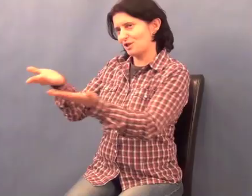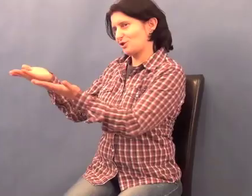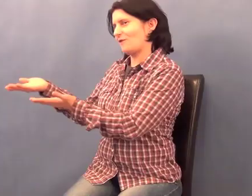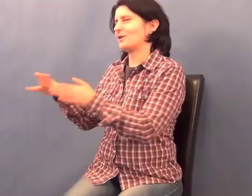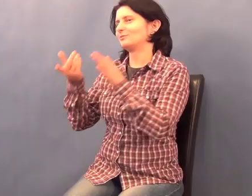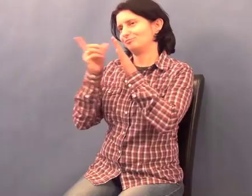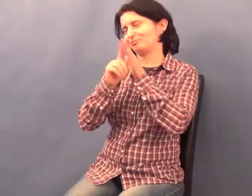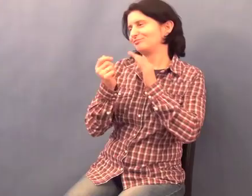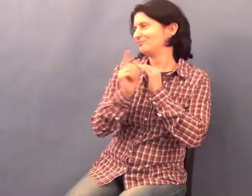Już poszedł.